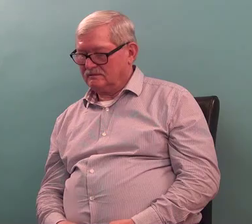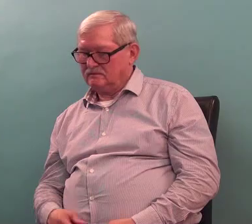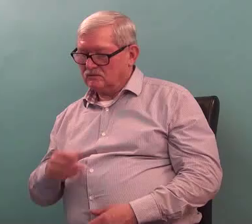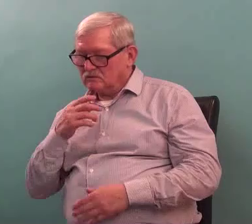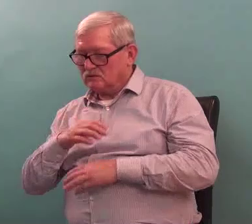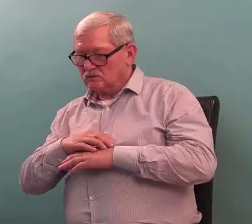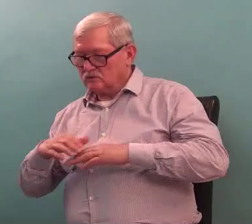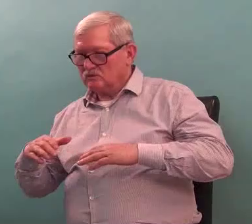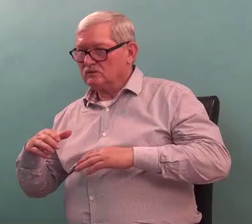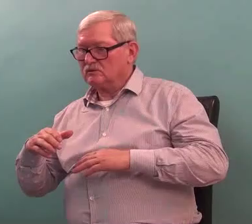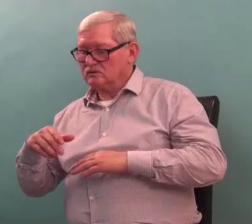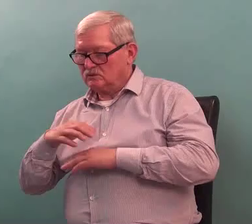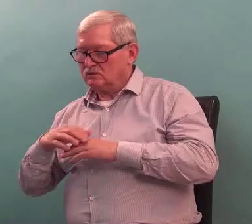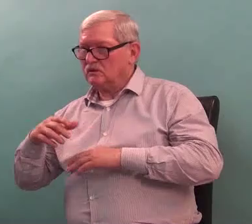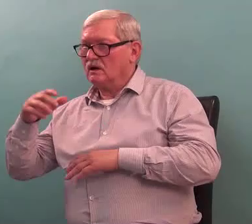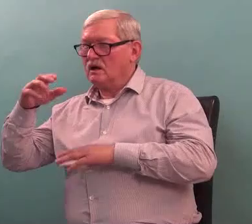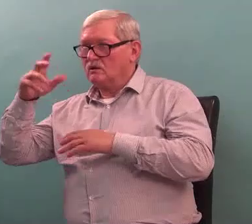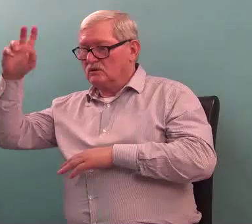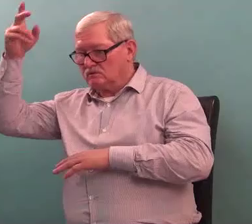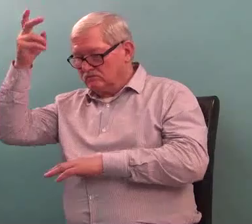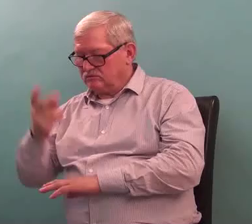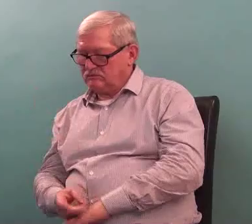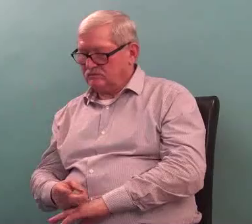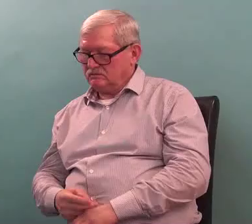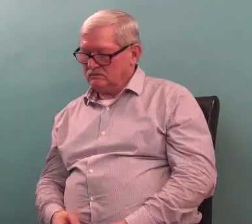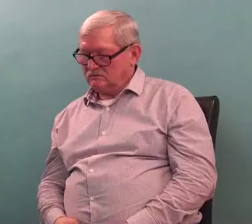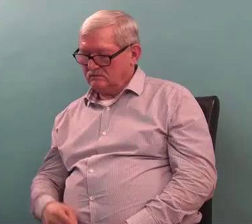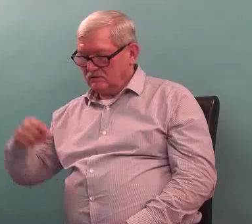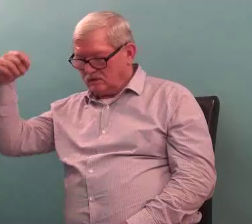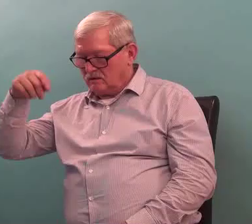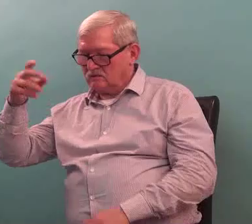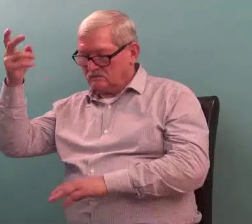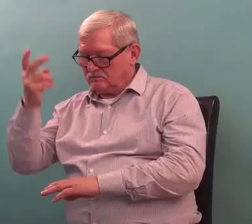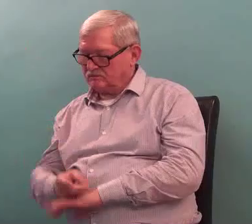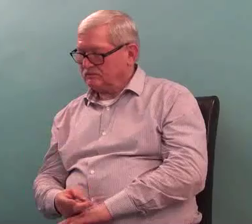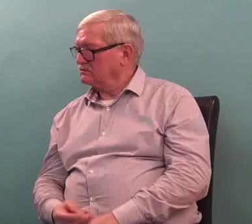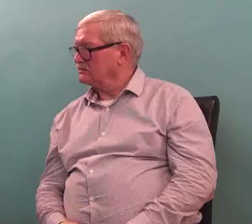Ktoś może spaść z wysokości na powierzchnię.